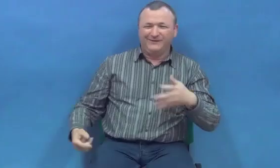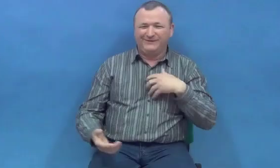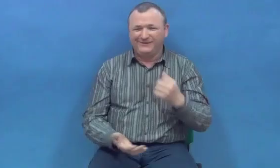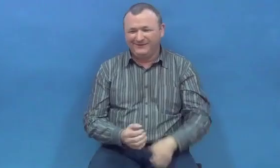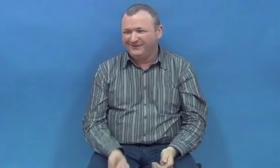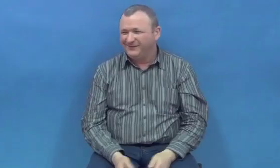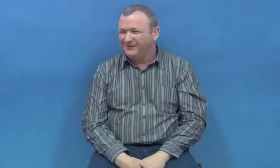Przestraszyła dziecko.